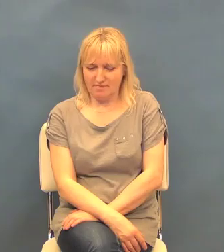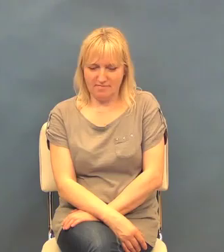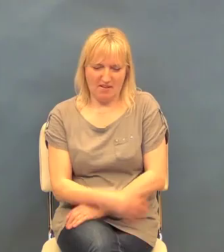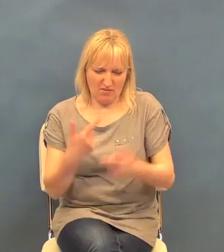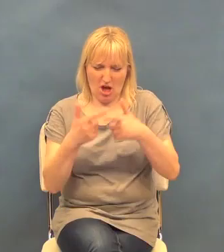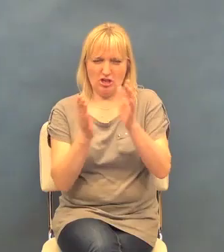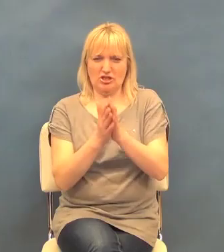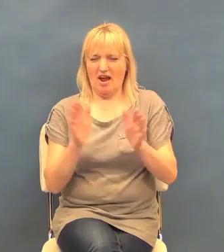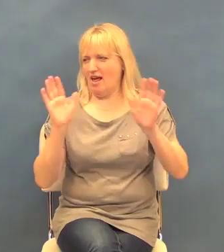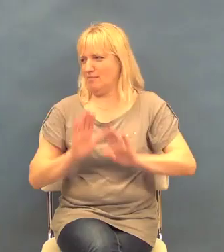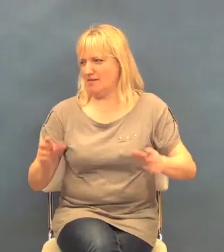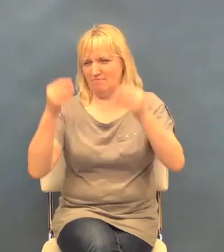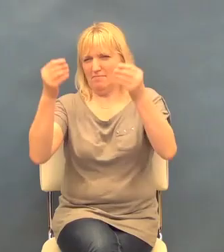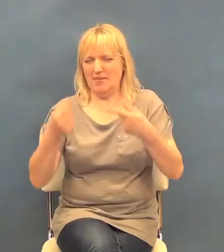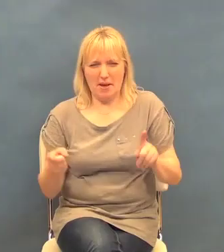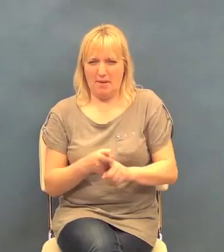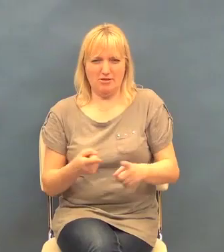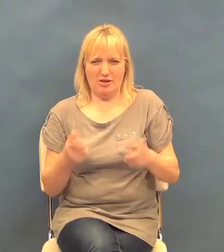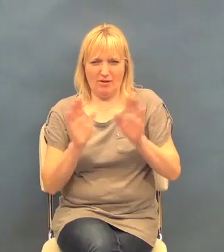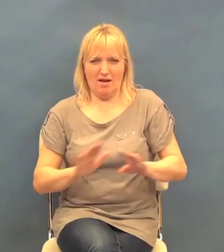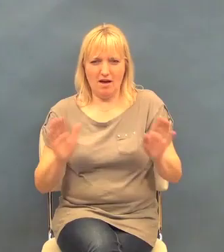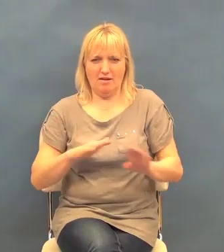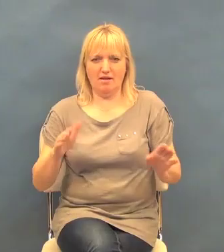W kościele w trakcie mszy taka tabliczka nie pasuje.